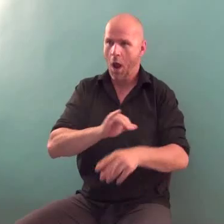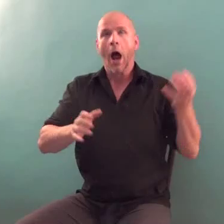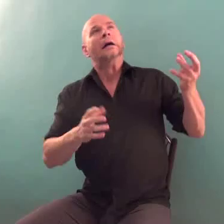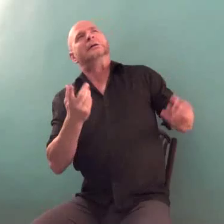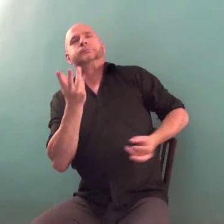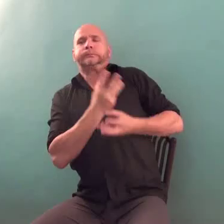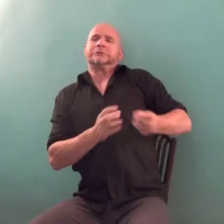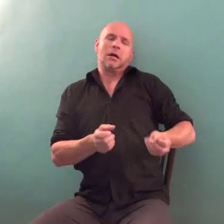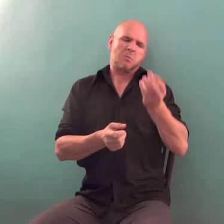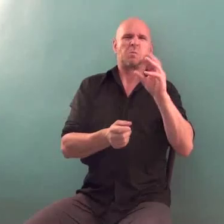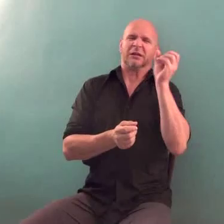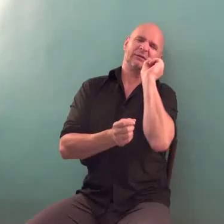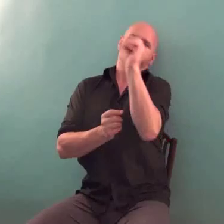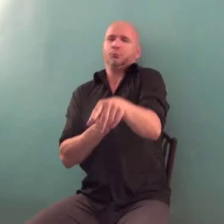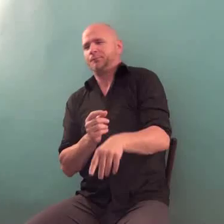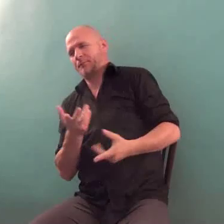Chłopiec udaje, że tylko bawił się kamieniem i wyrzuca go.